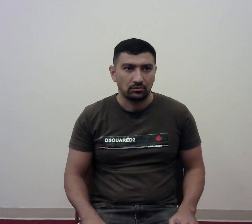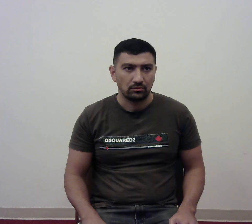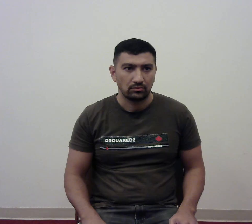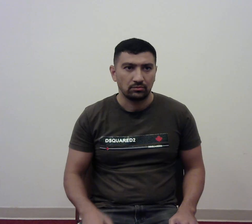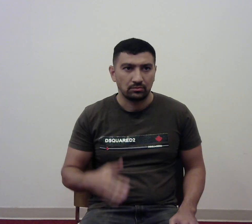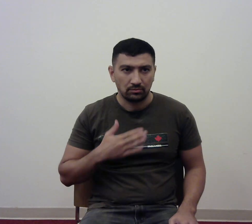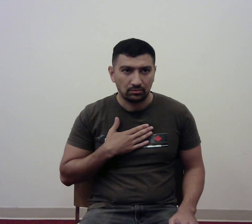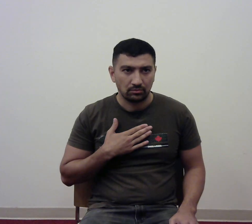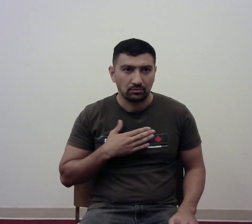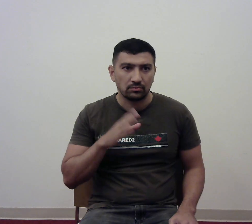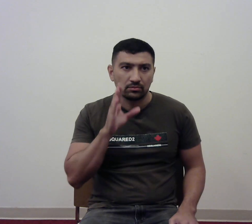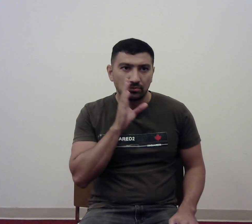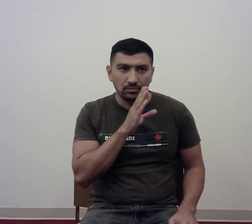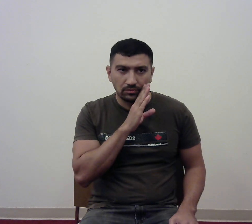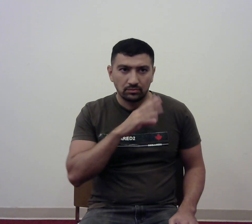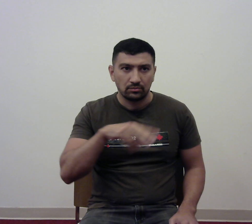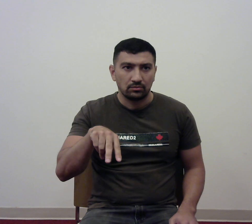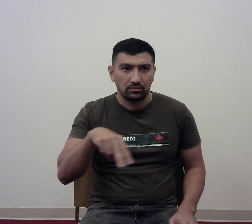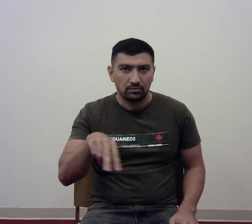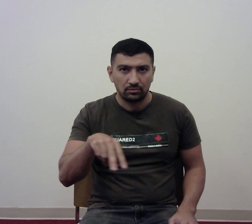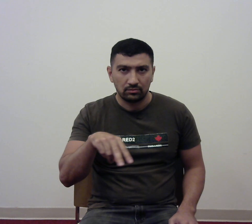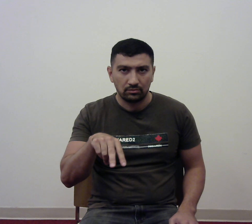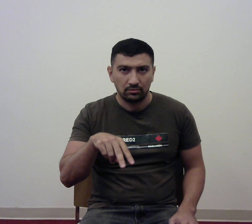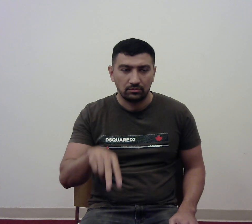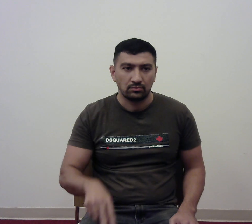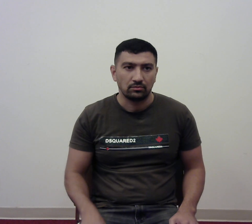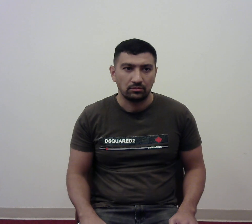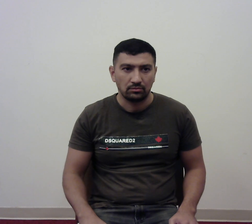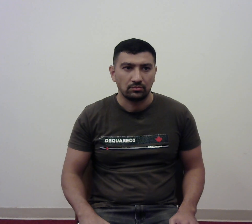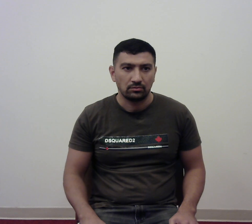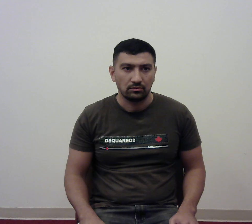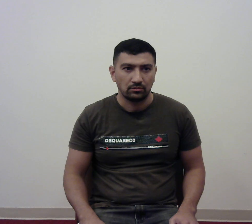Mənim anam Lənkərandandır